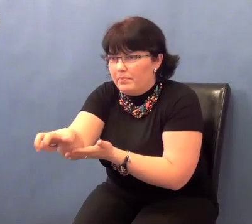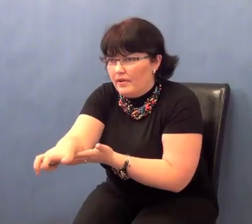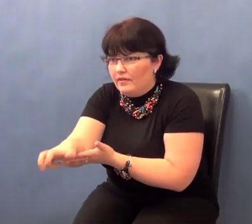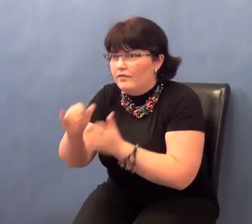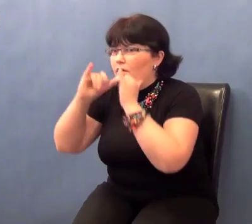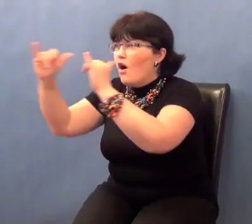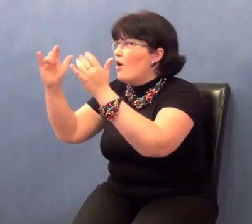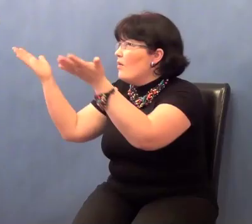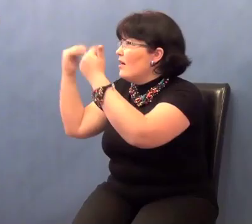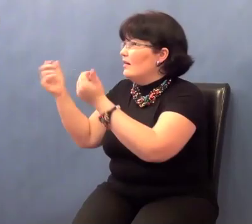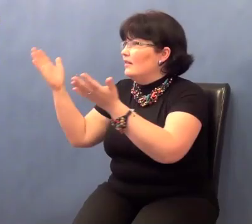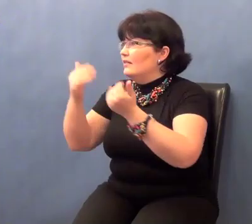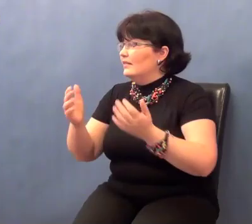Wołał., wołał.